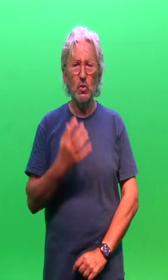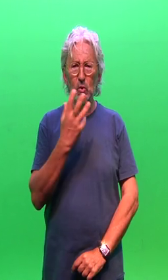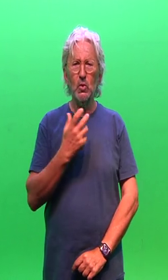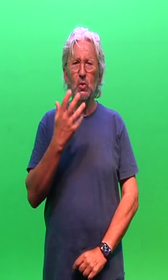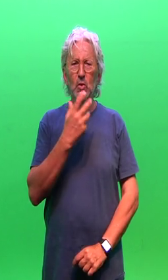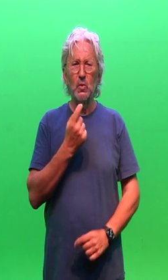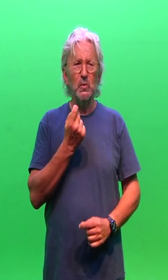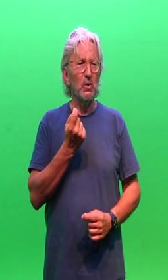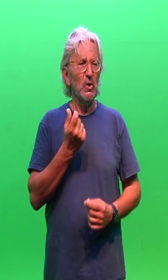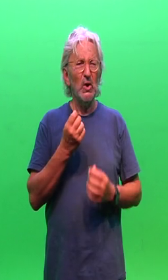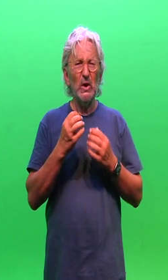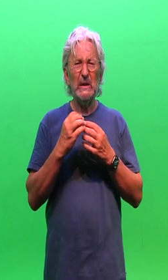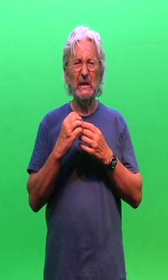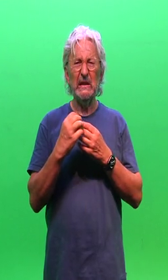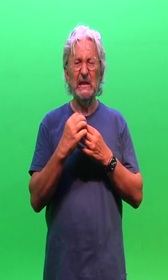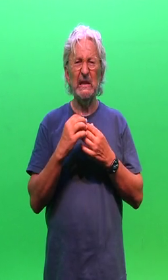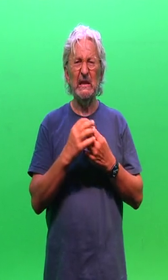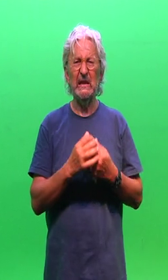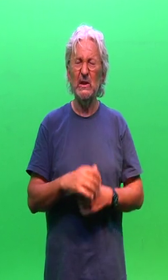Em cou i em pica una mica.